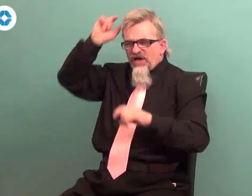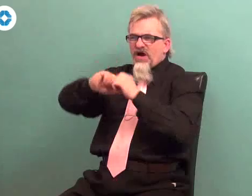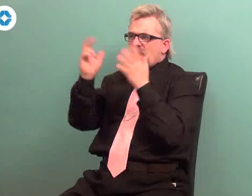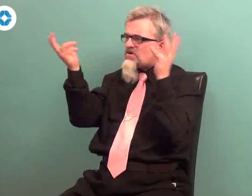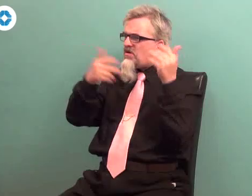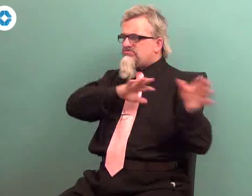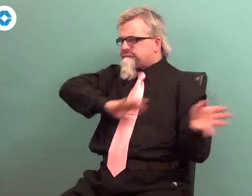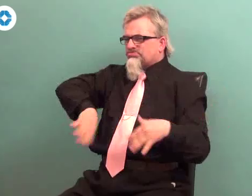Był alarm i ewakuacja.